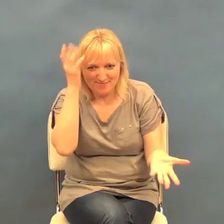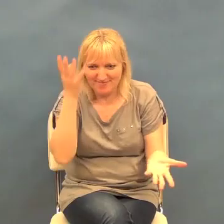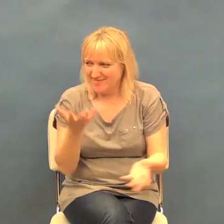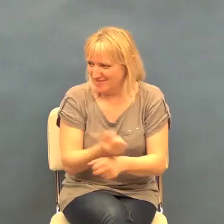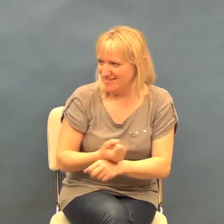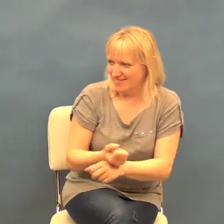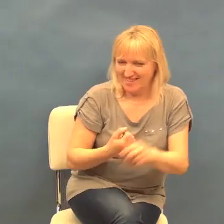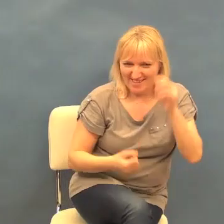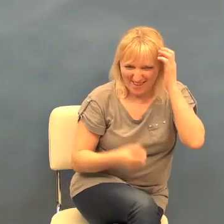Zdębiała.